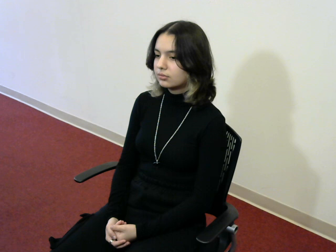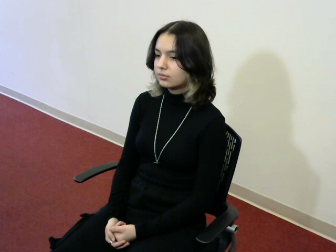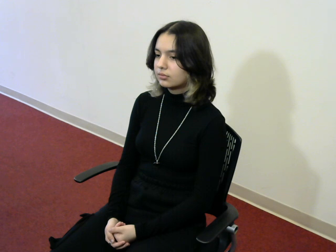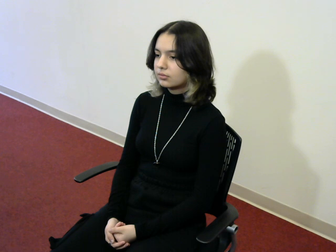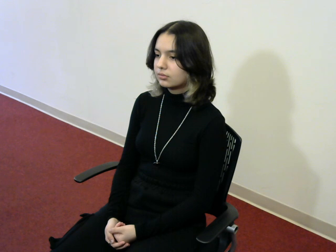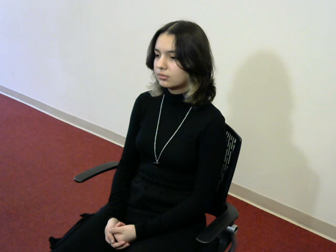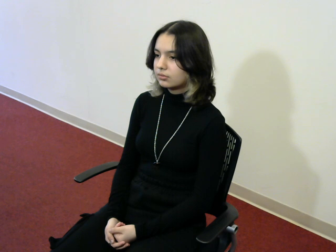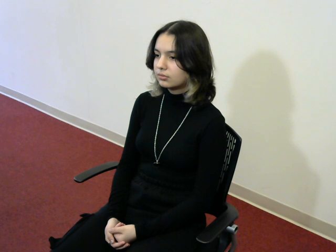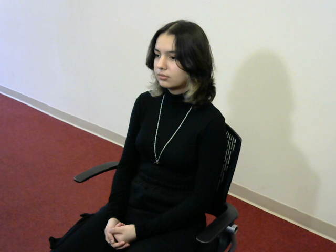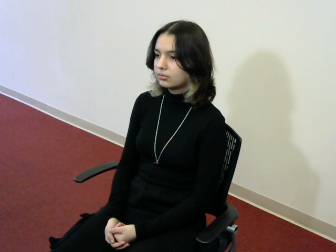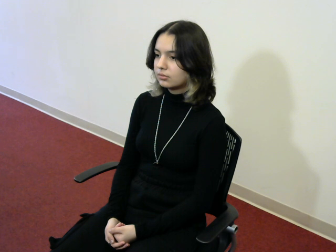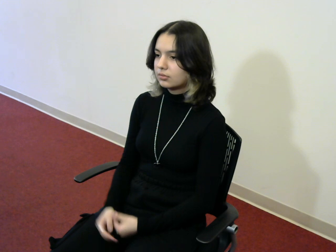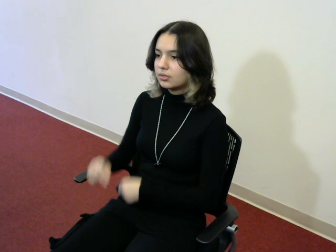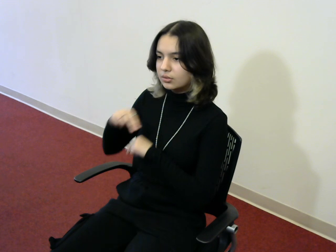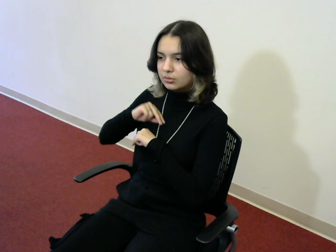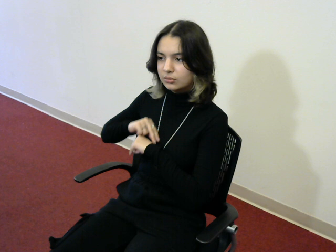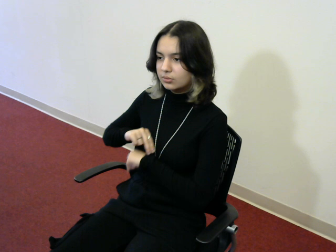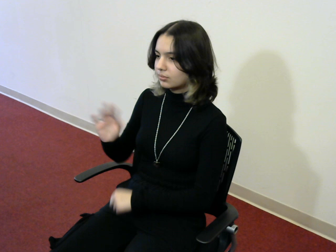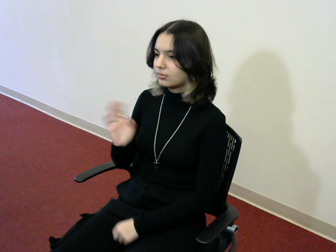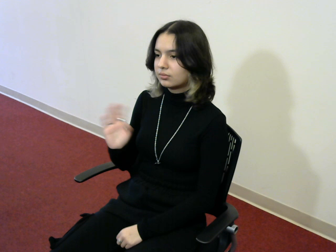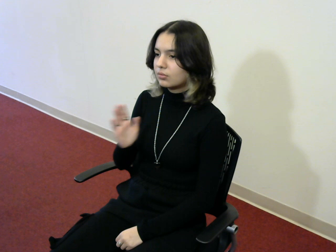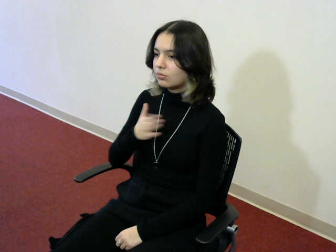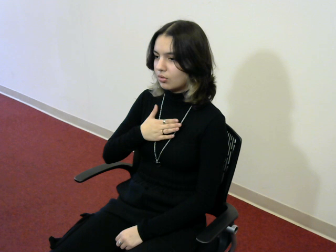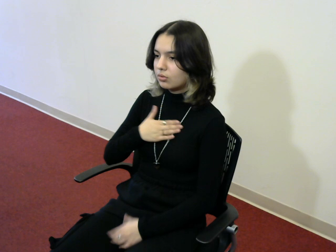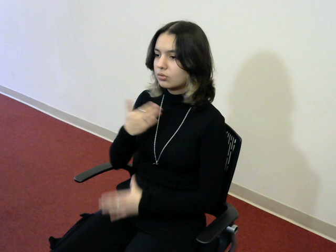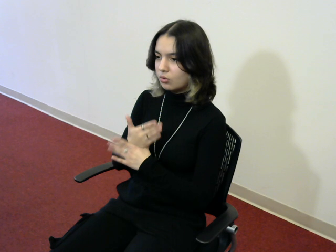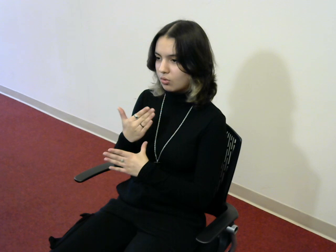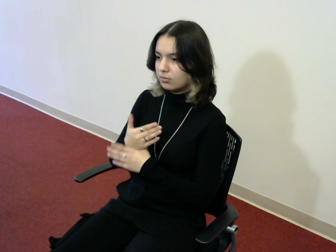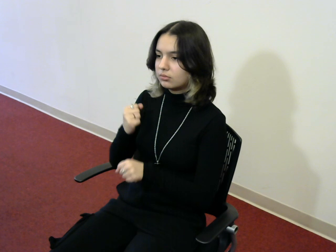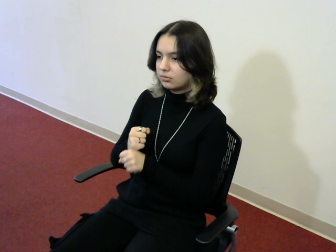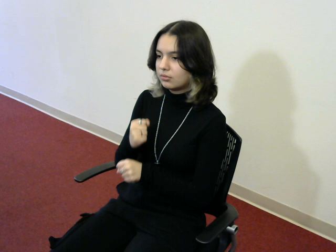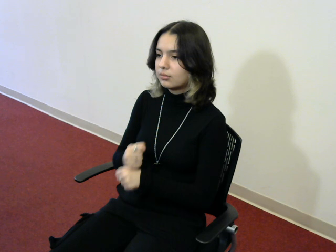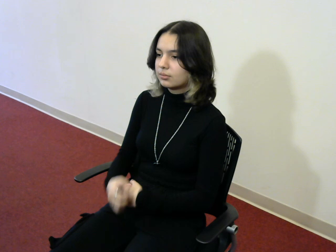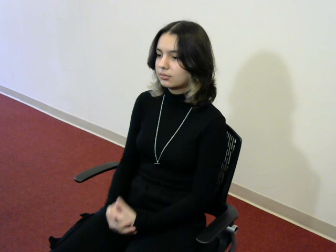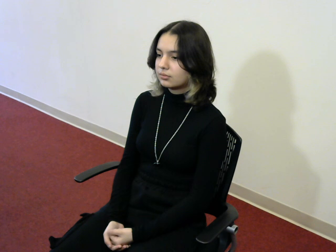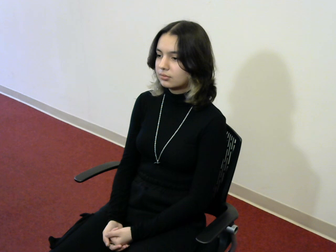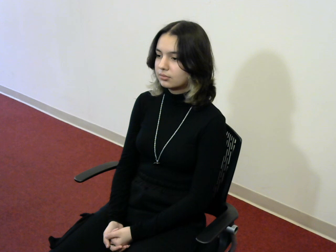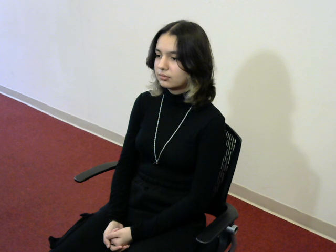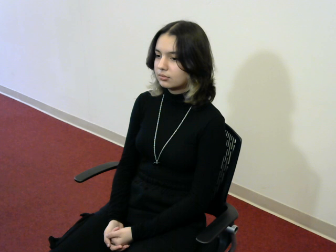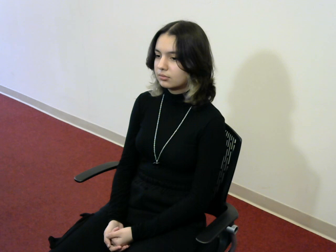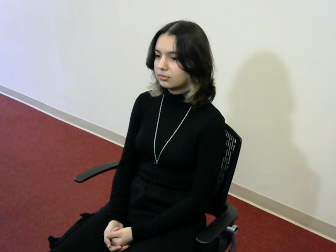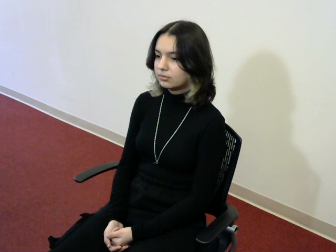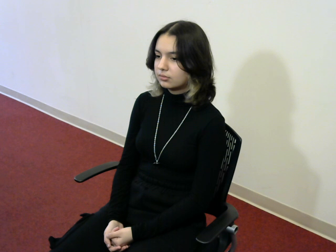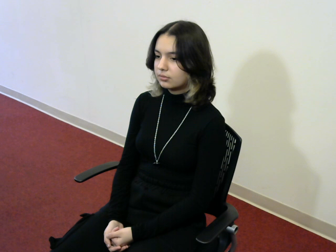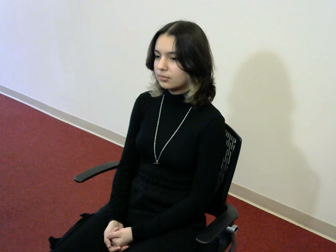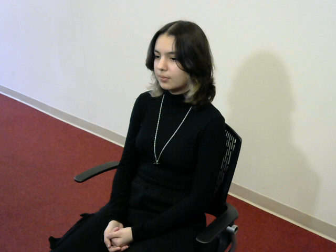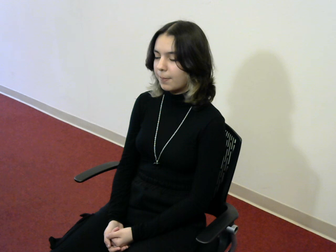Zəhmət olmasa, mənə kömək edin